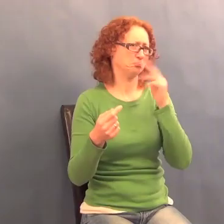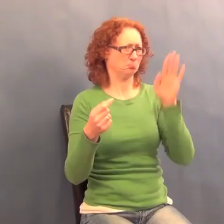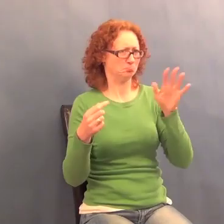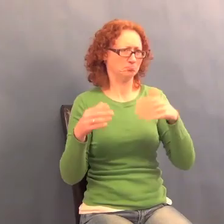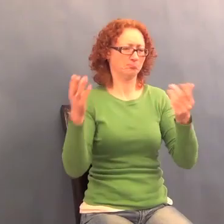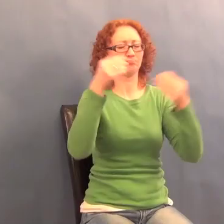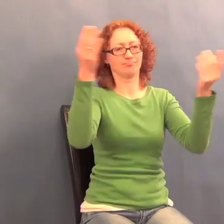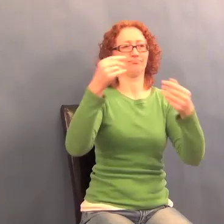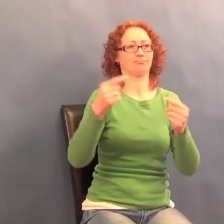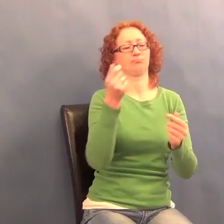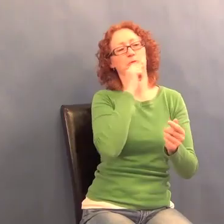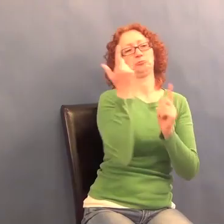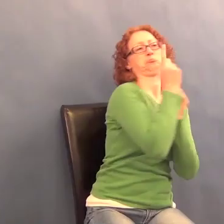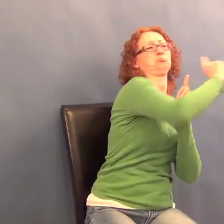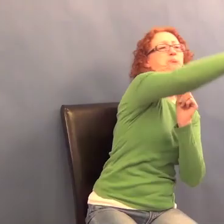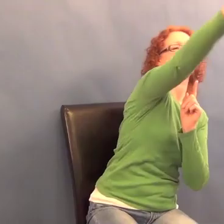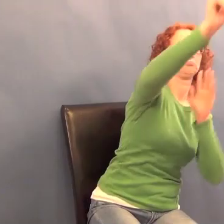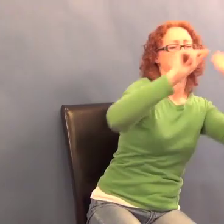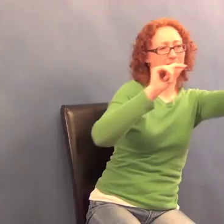Zaczął naprawiać, a babcia sobie gdzieś poszła.